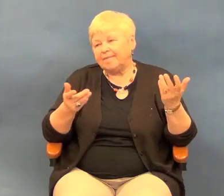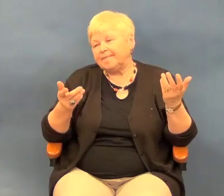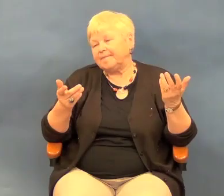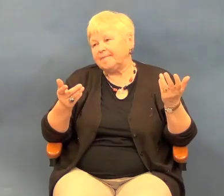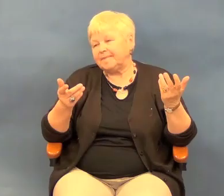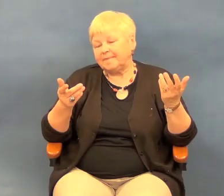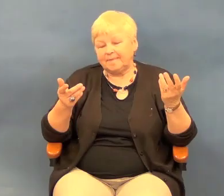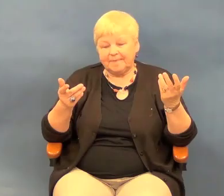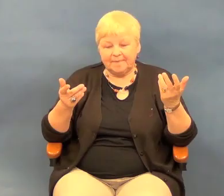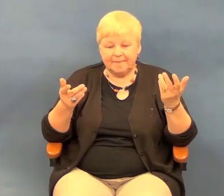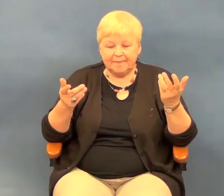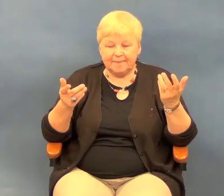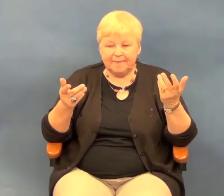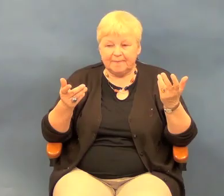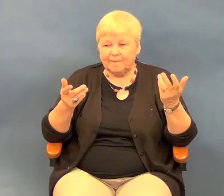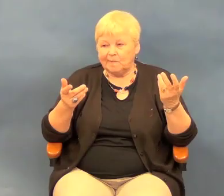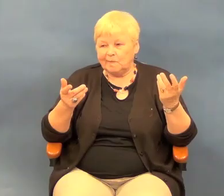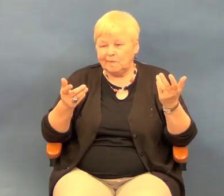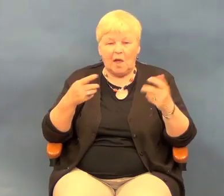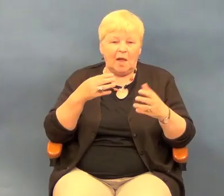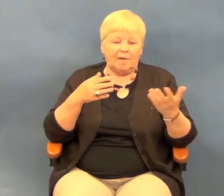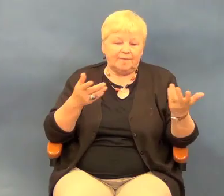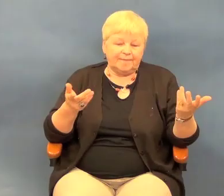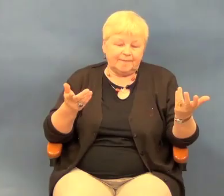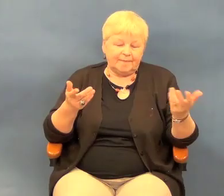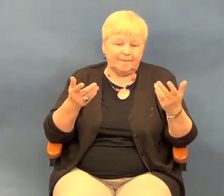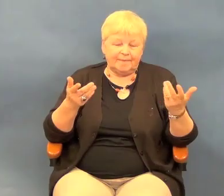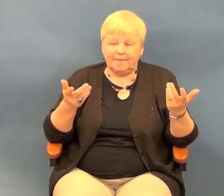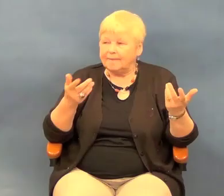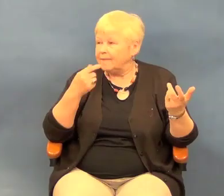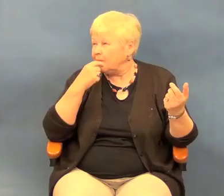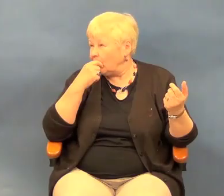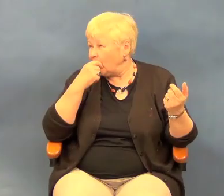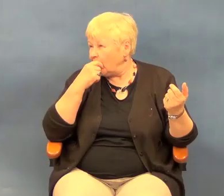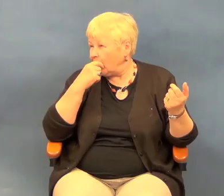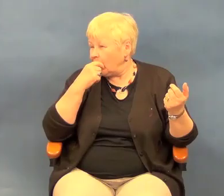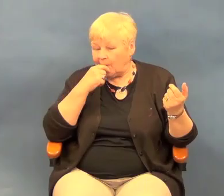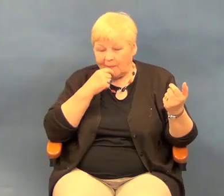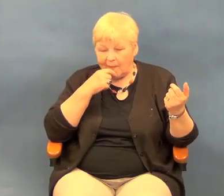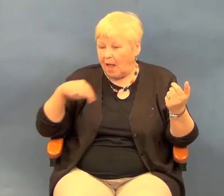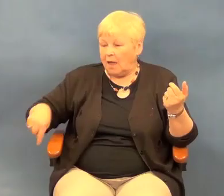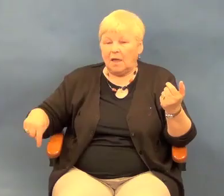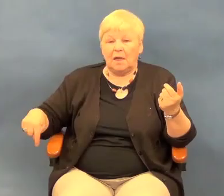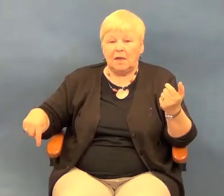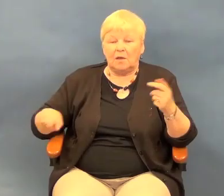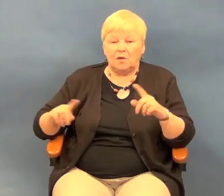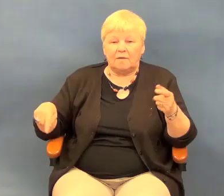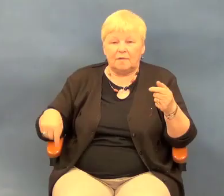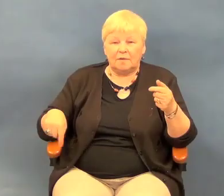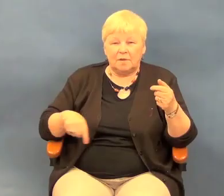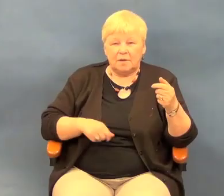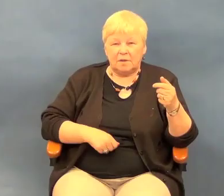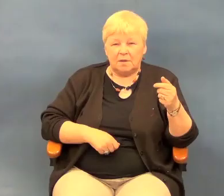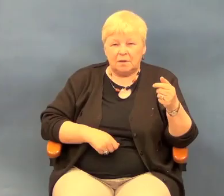Hmm... na dole nie wolno.